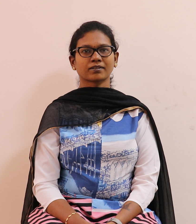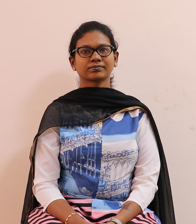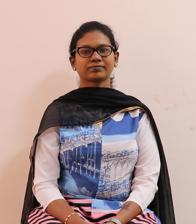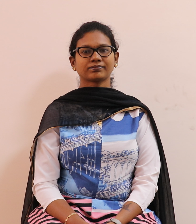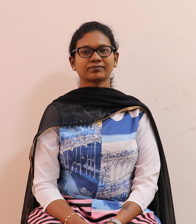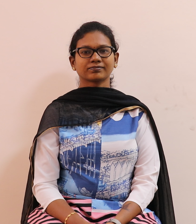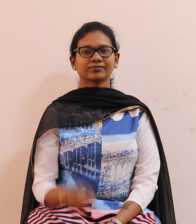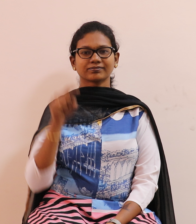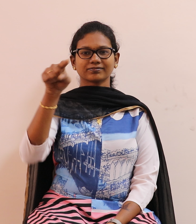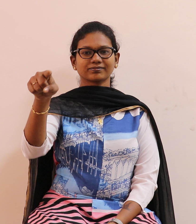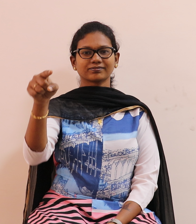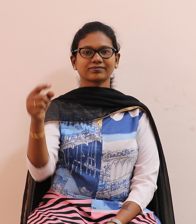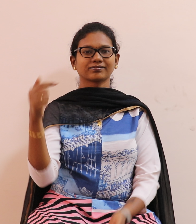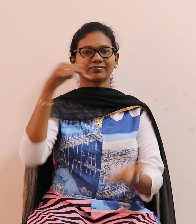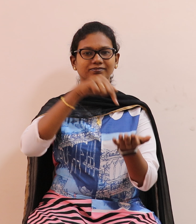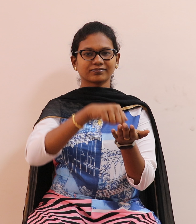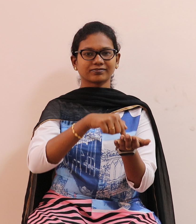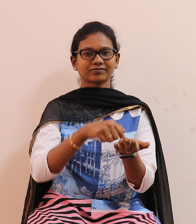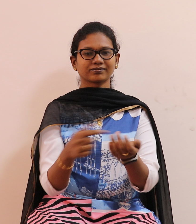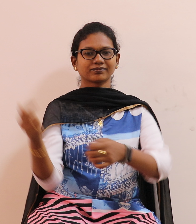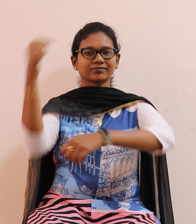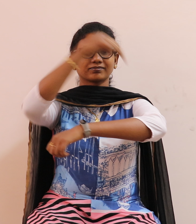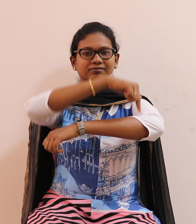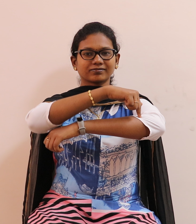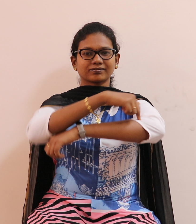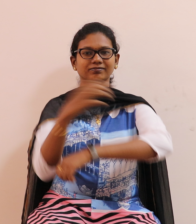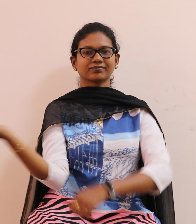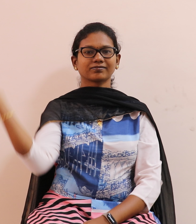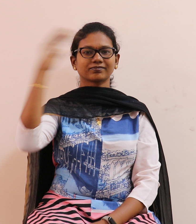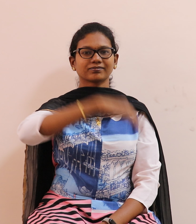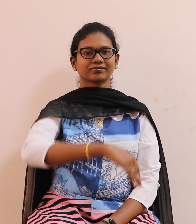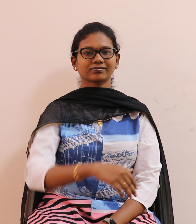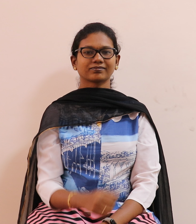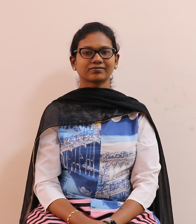he would be coming today